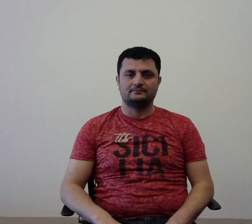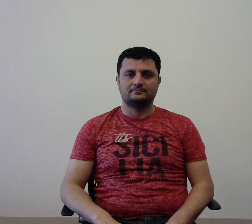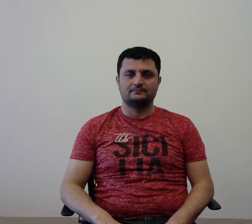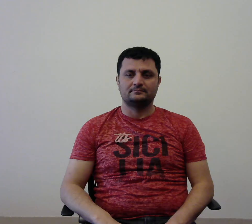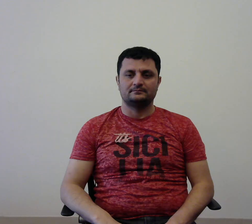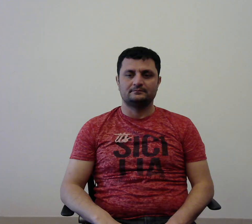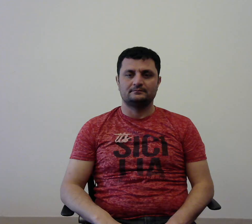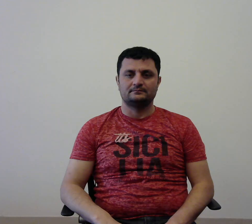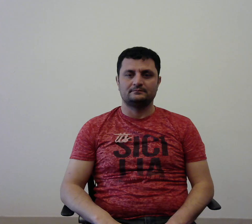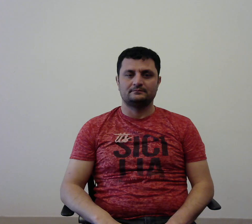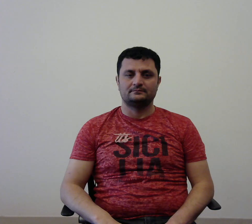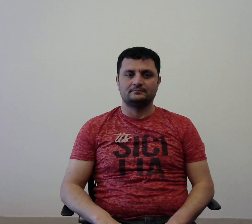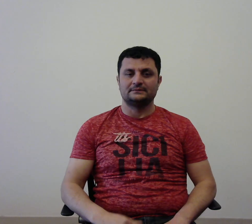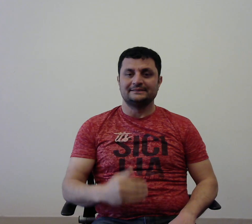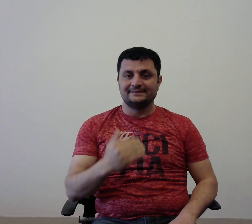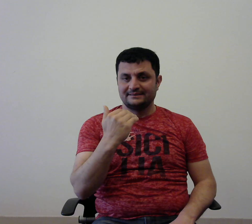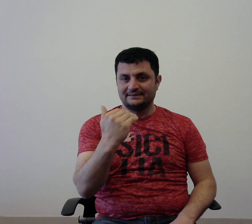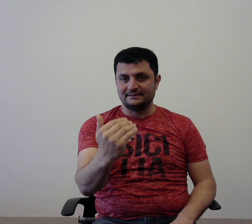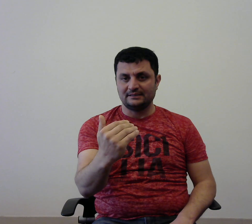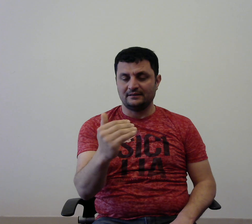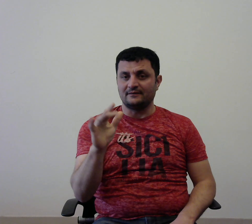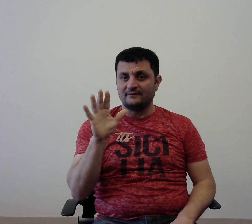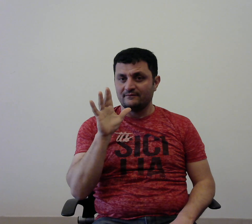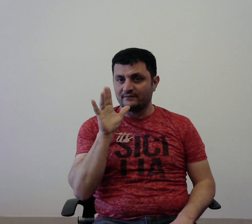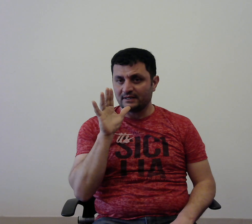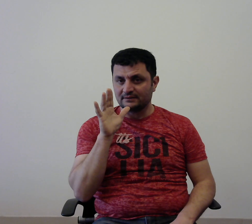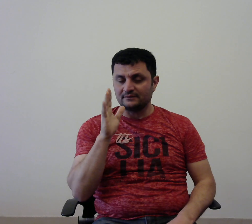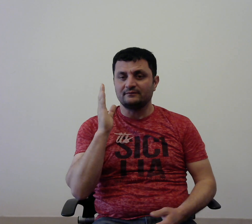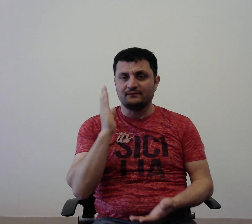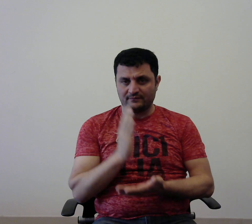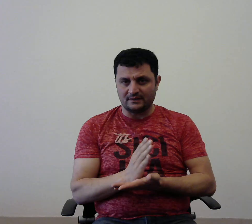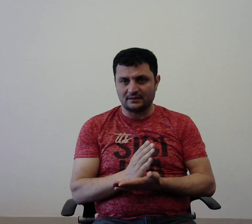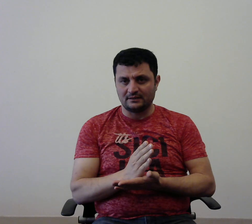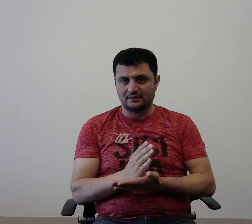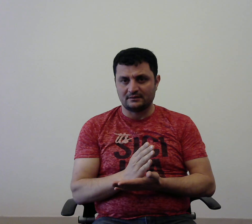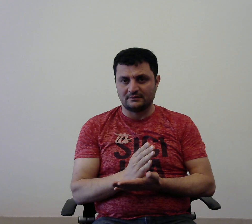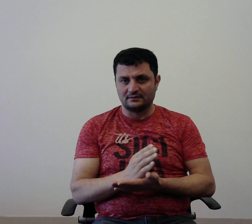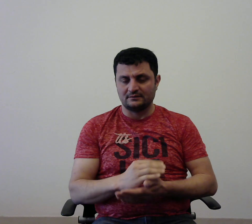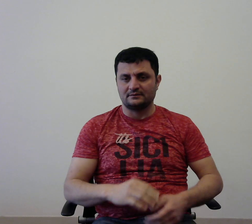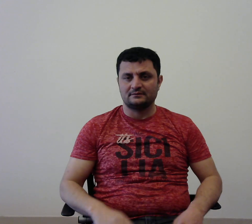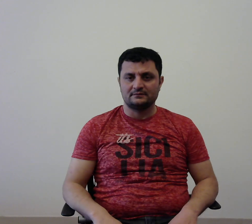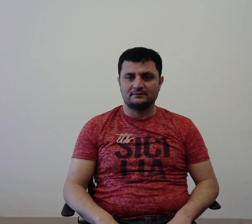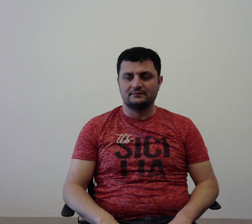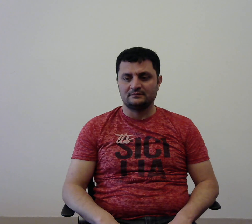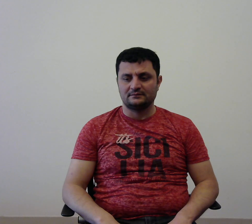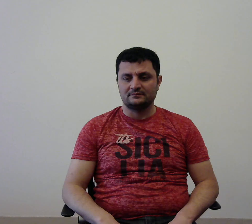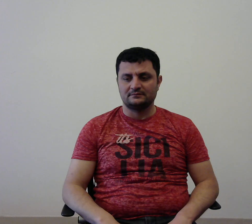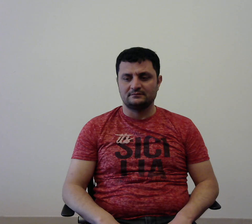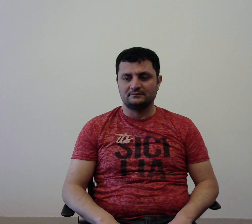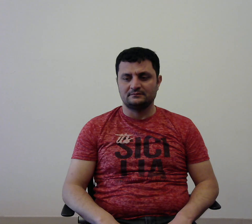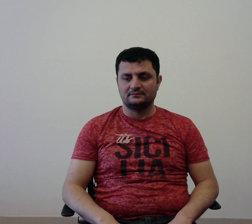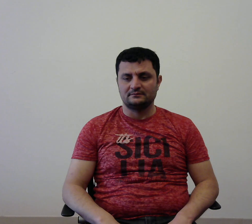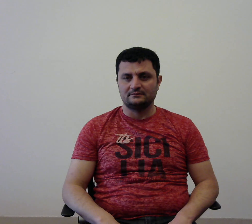Sizin vaxtınız var?